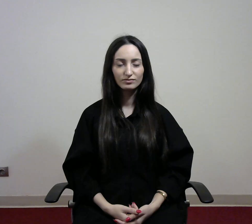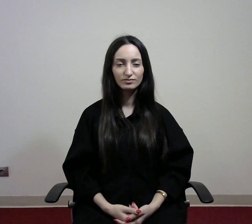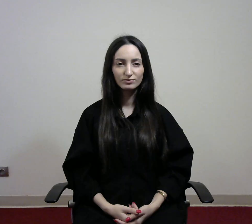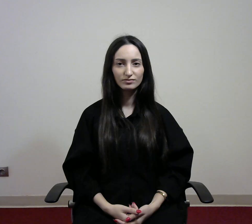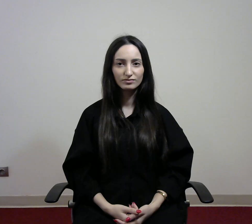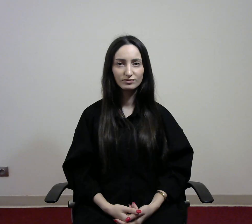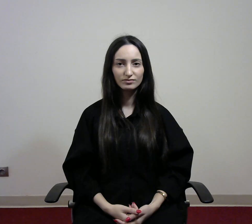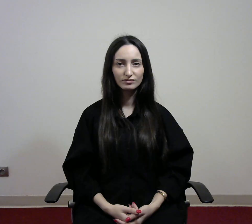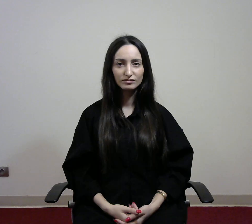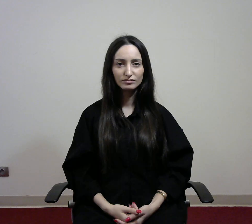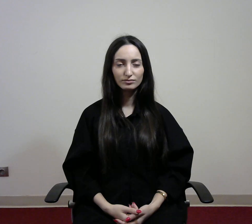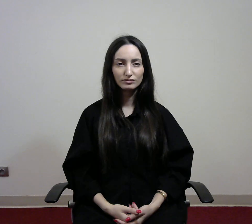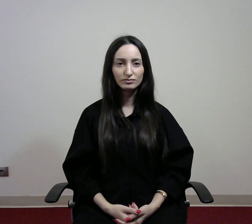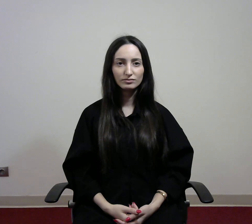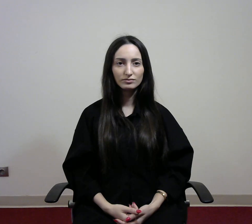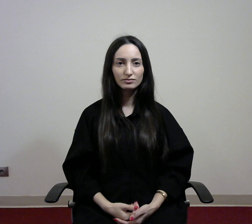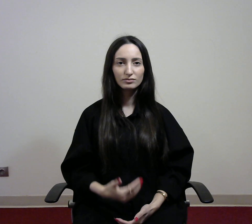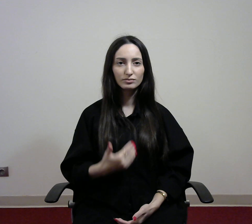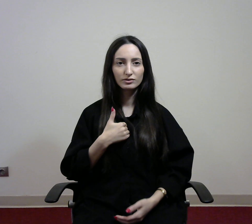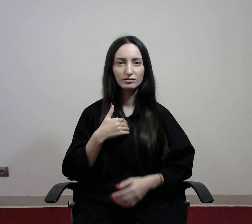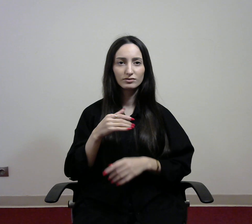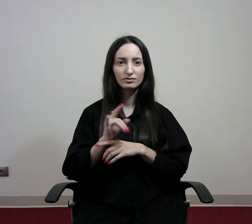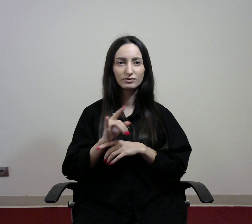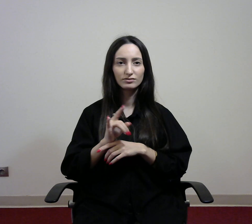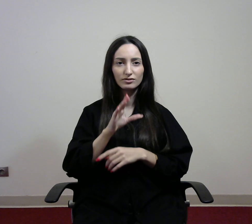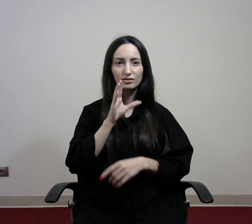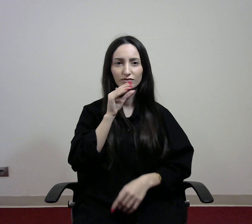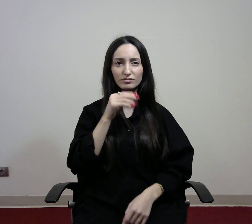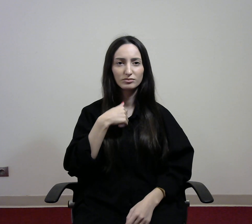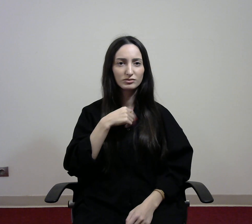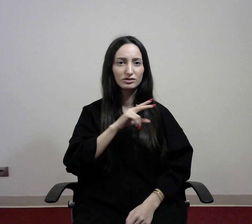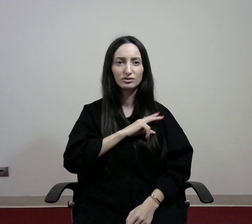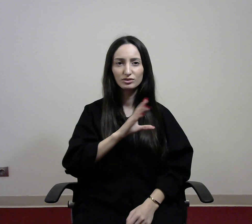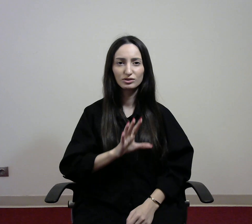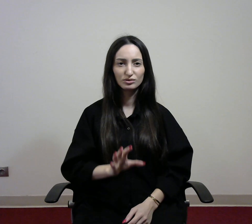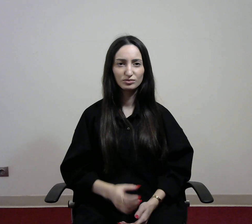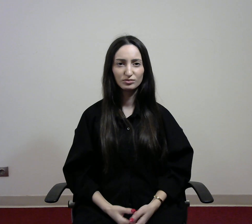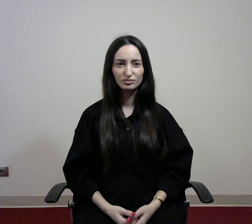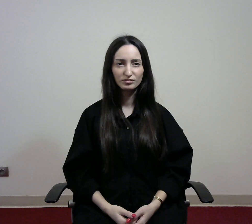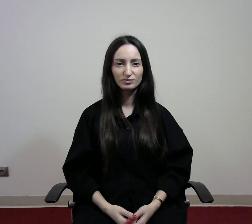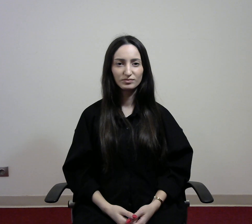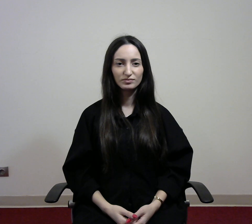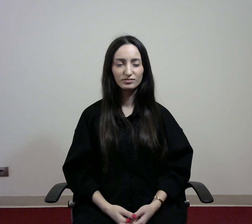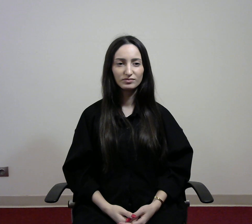Mən yalan danışmağı sevmirəm